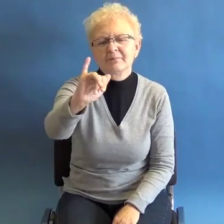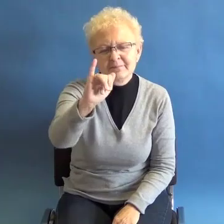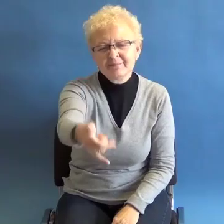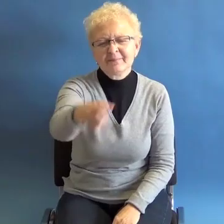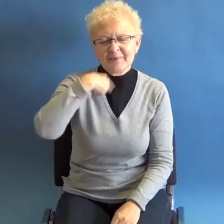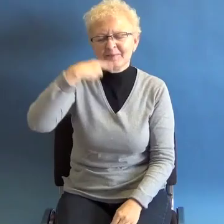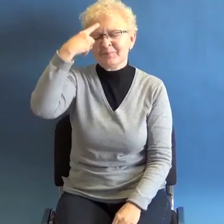Przypomniałam sobie.